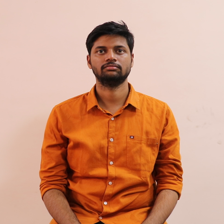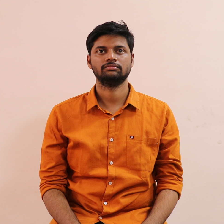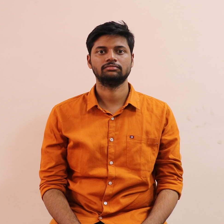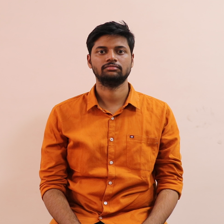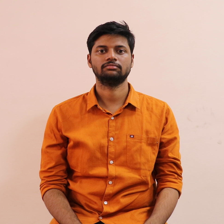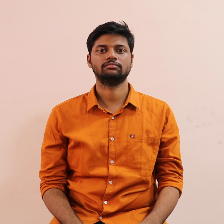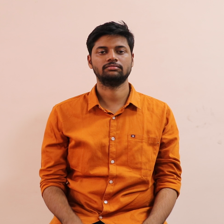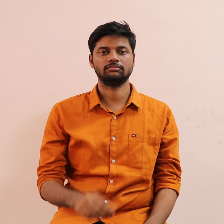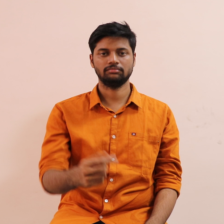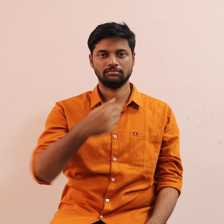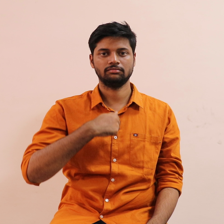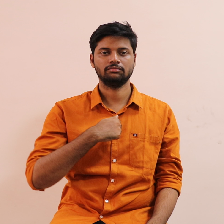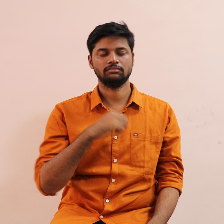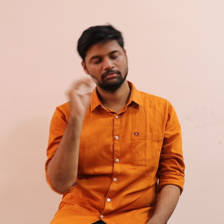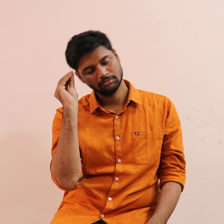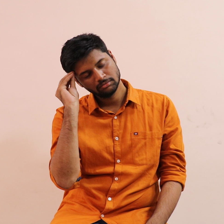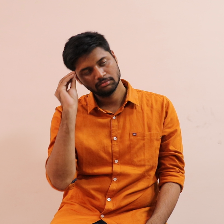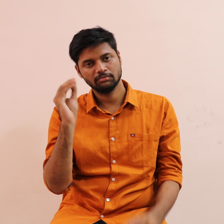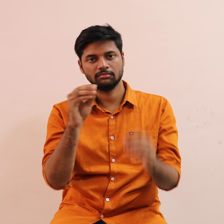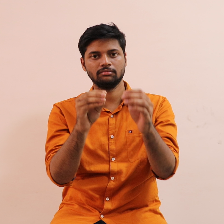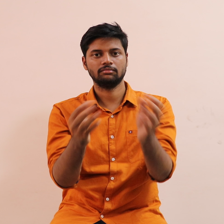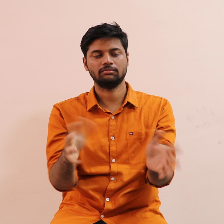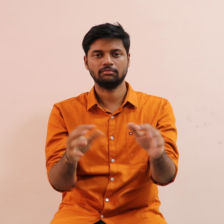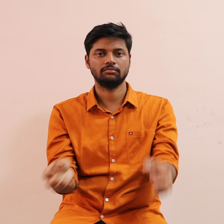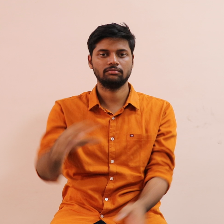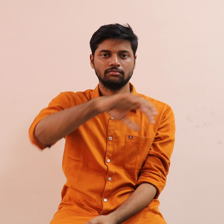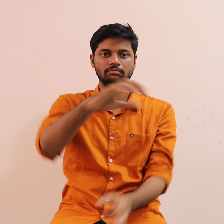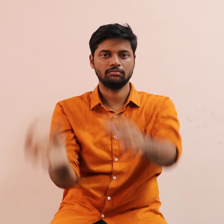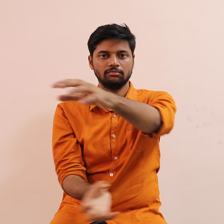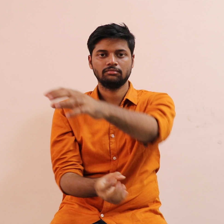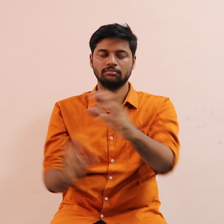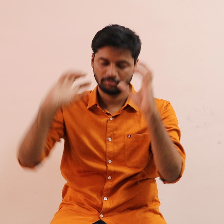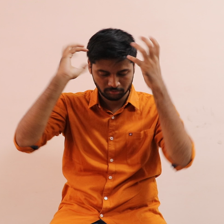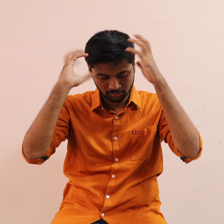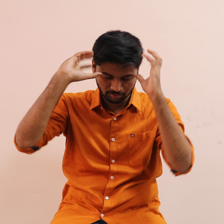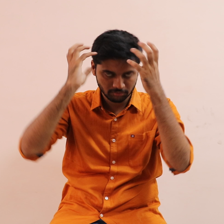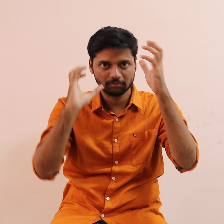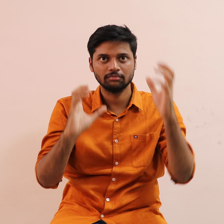i am in dilemma what to do